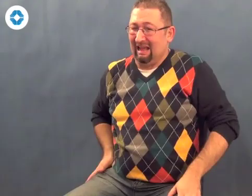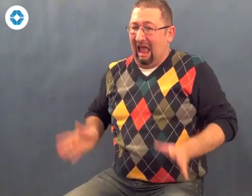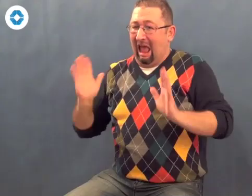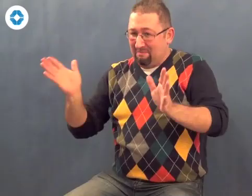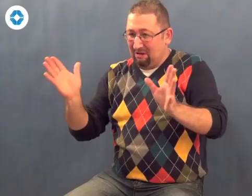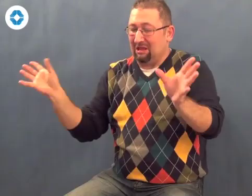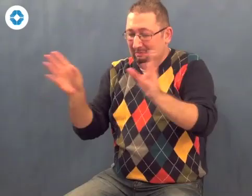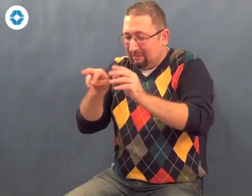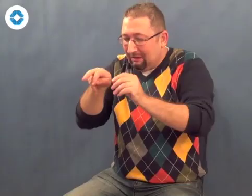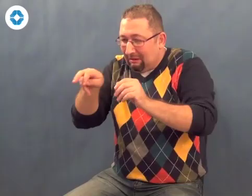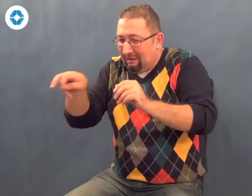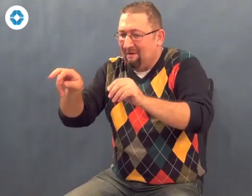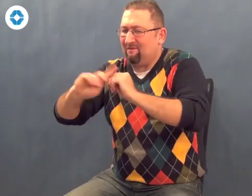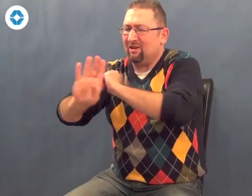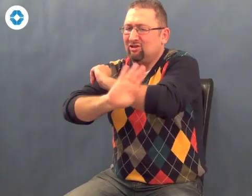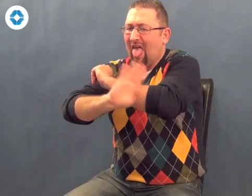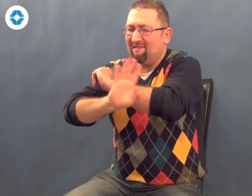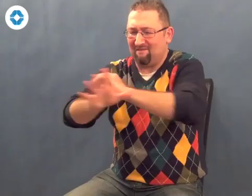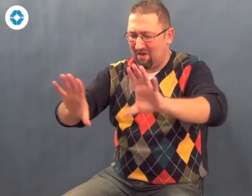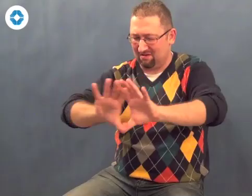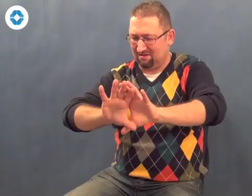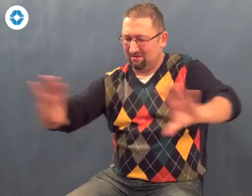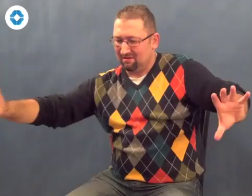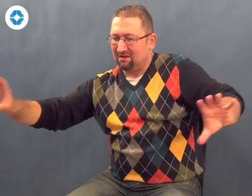Potem razem zbliżają się do przewróconego pnia drzewa.